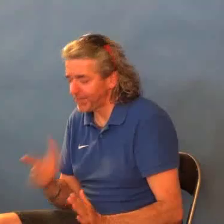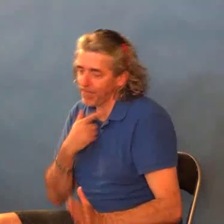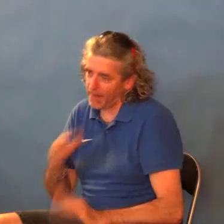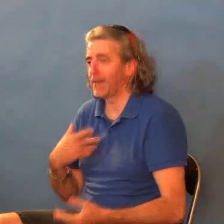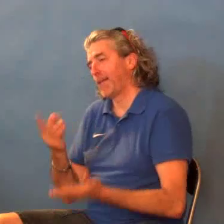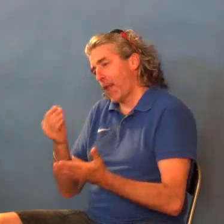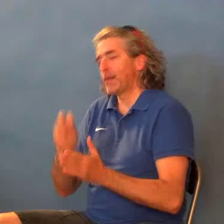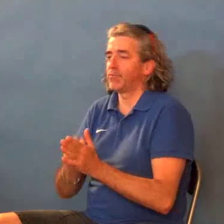Pan jeszcze raz wszedł po drabinie.